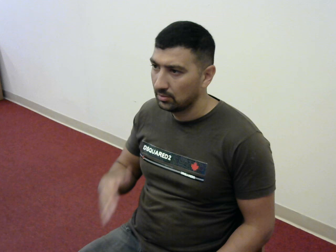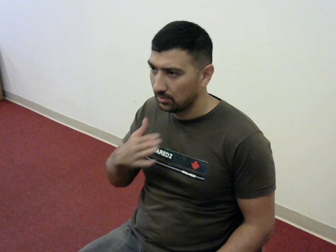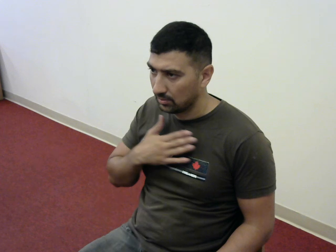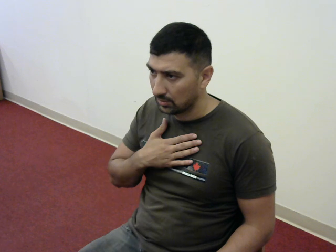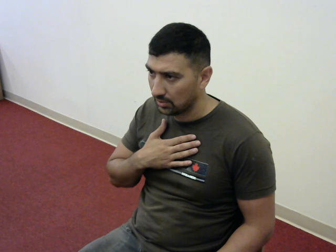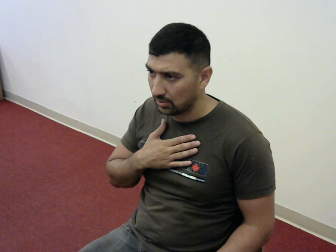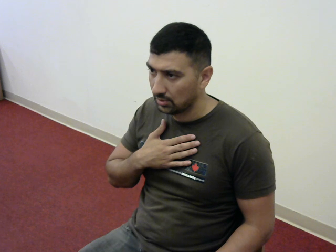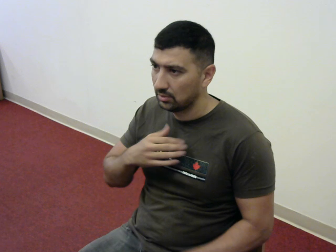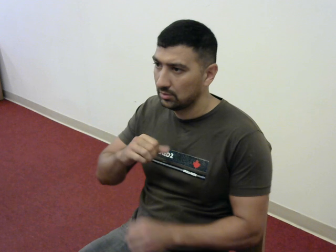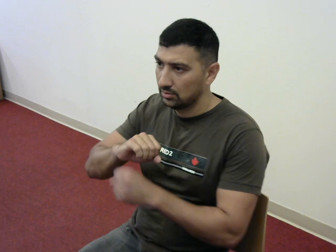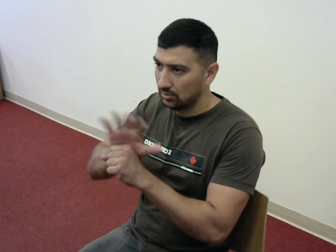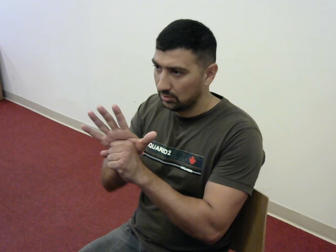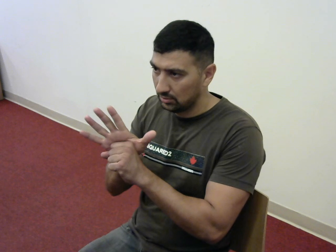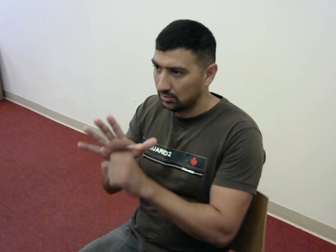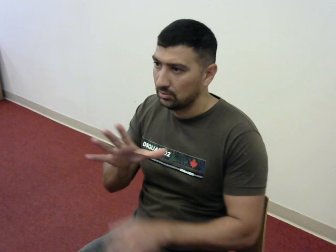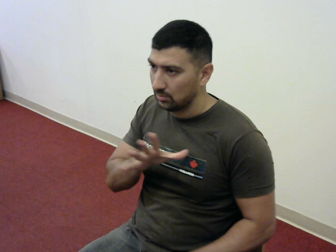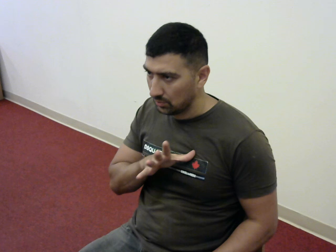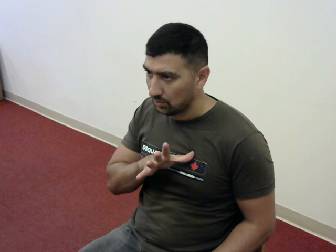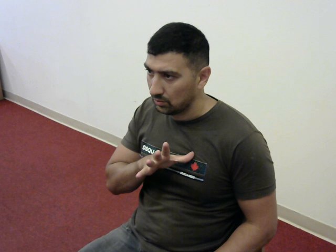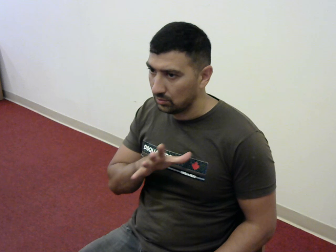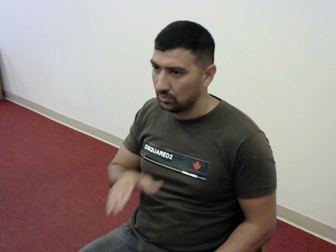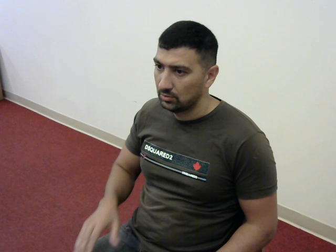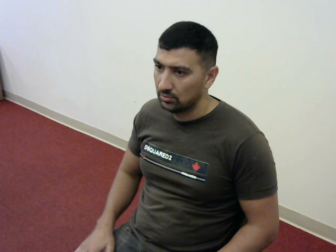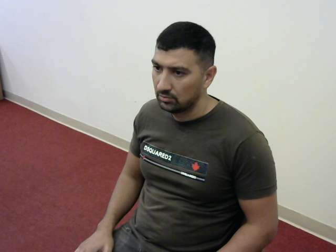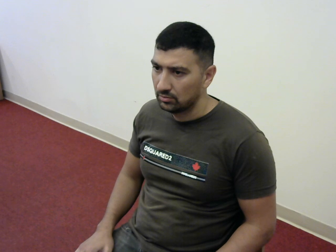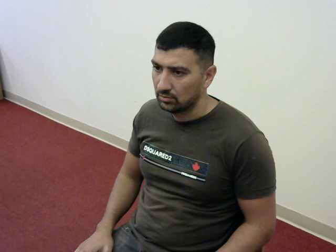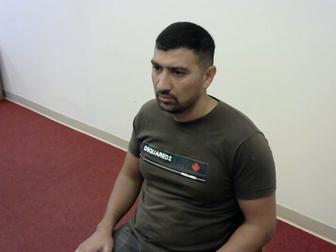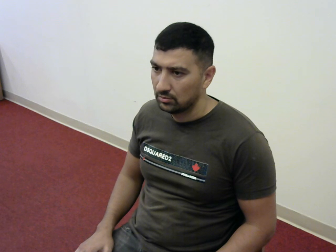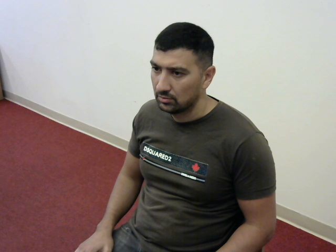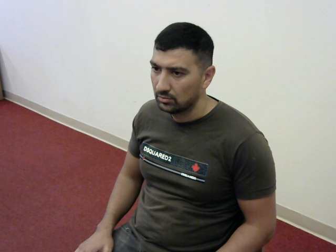Mən Covid-ə tutulmuşam